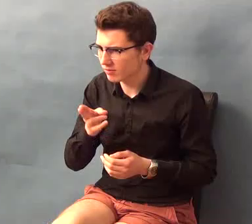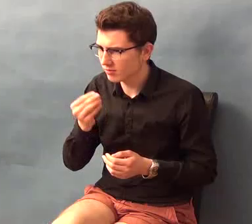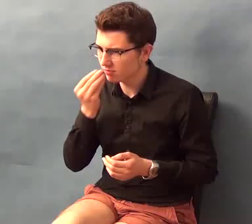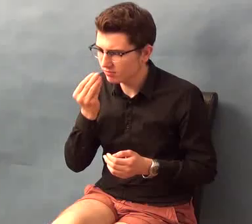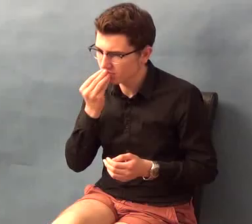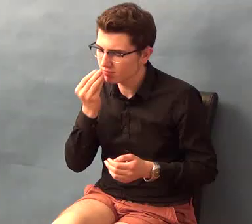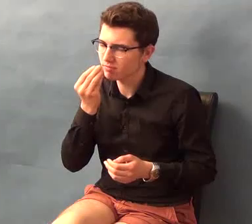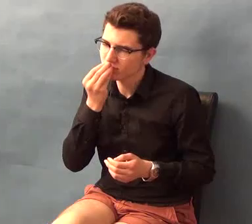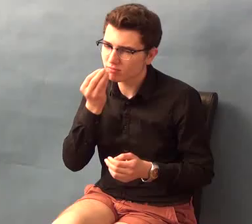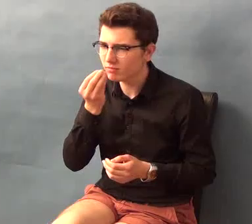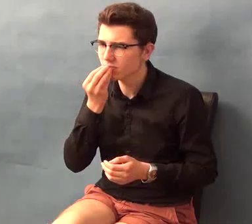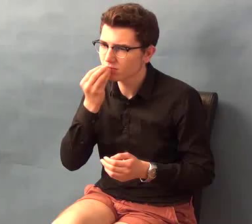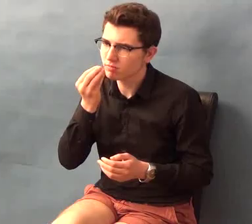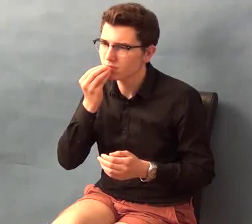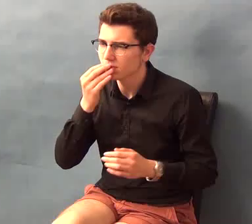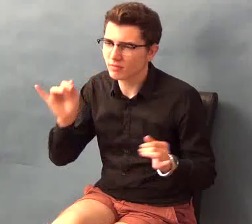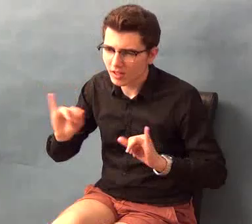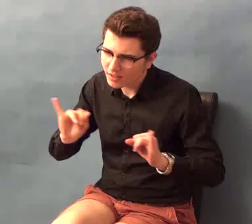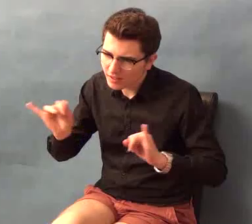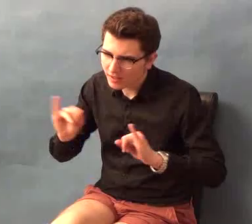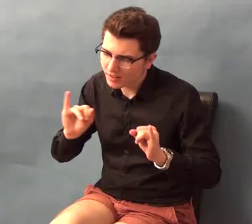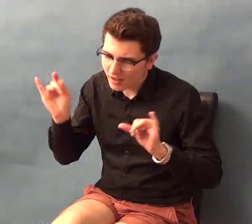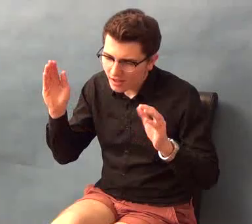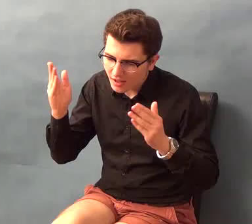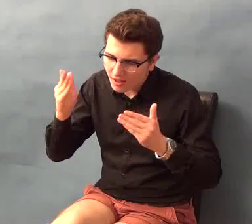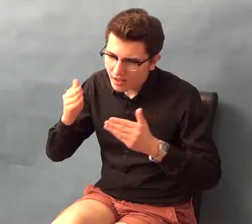Jedli i imprezowali do późnego wieczora.